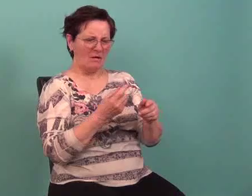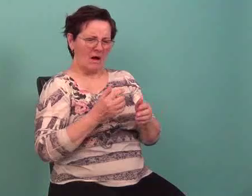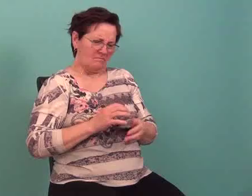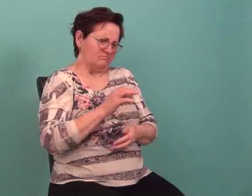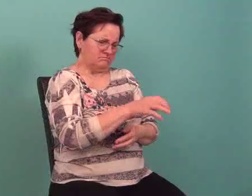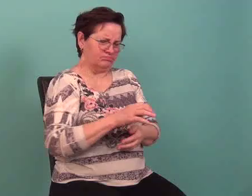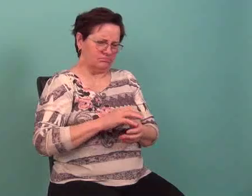Jedna gruszka spadła.